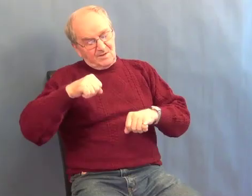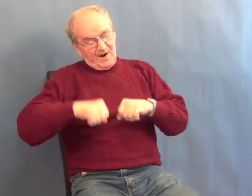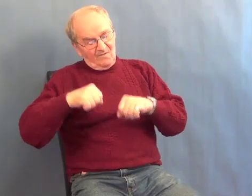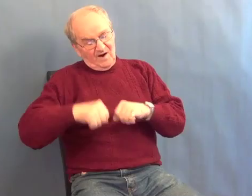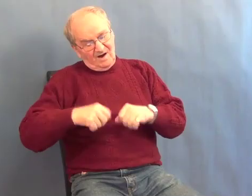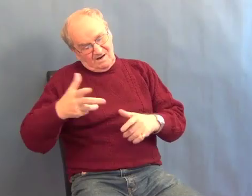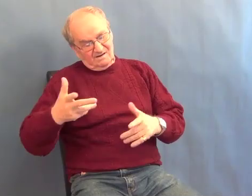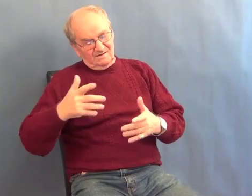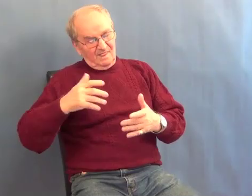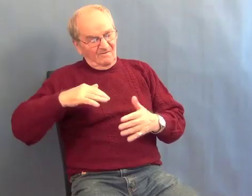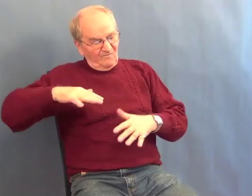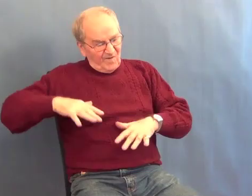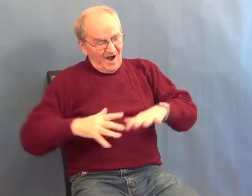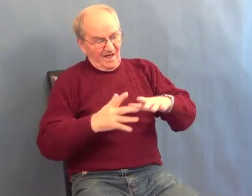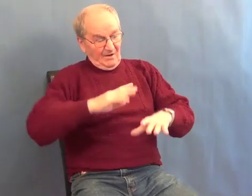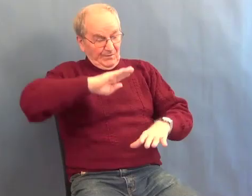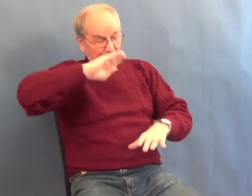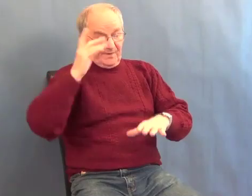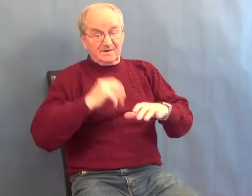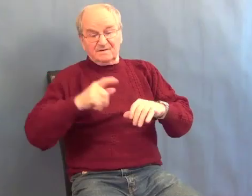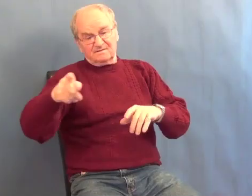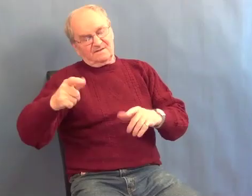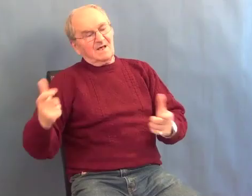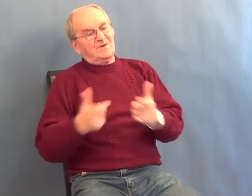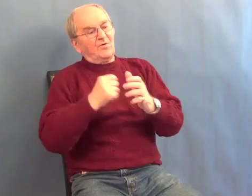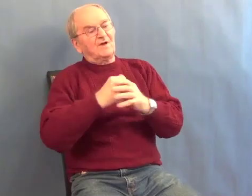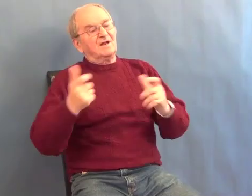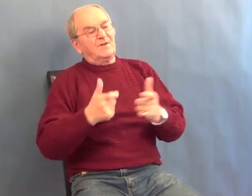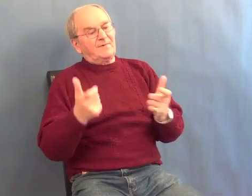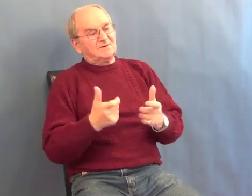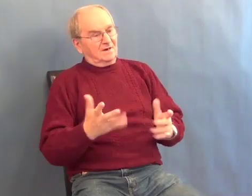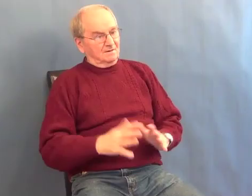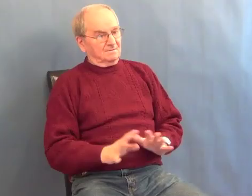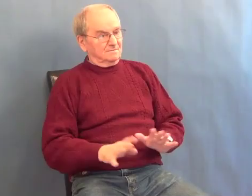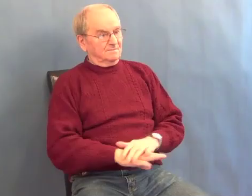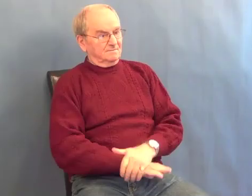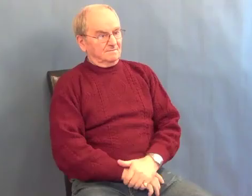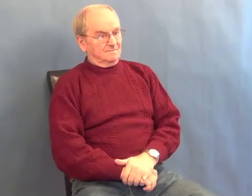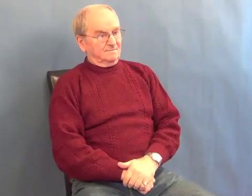Dlatego, że jest duża fala oraz silny wiatr, wtedy woda jest już niebezpieczna.